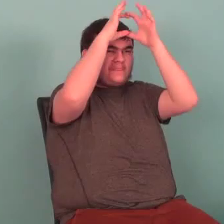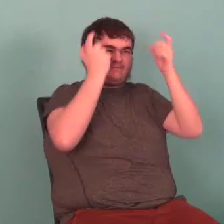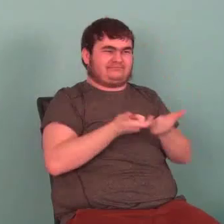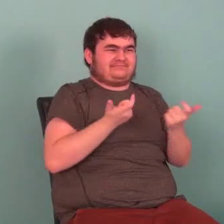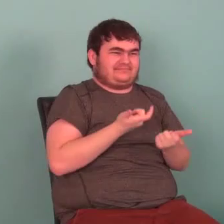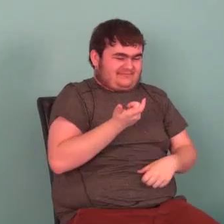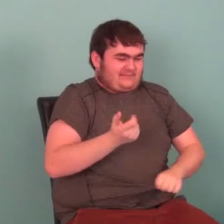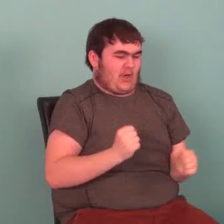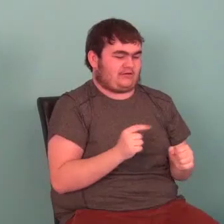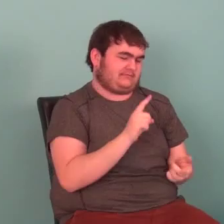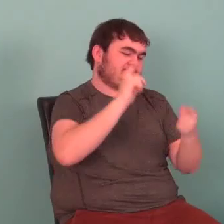Małe jabłko na głowie jest niebezpieczne, dlatego się boi.